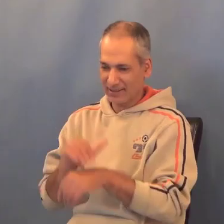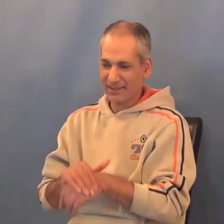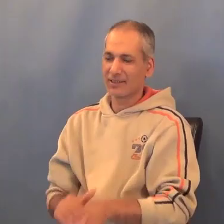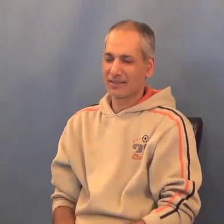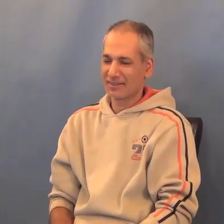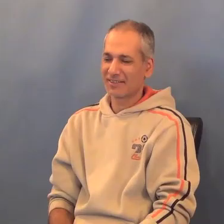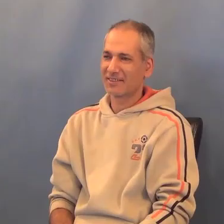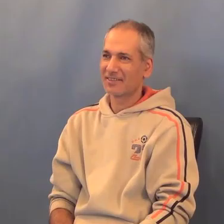Ok, zgadzam się.